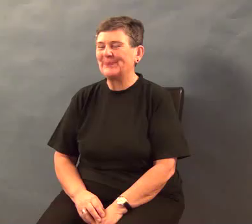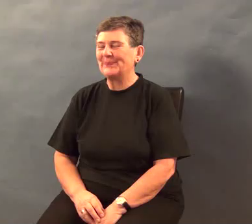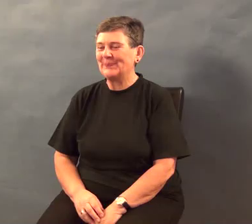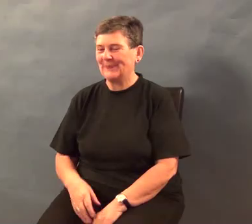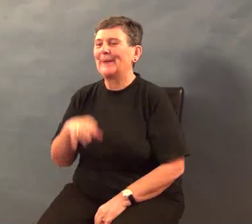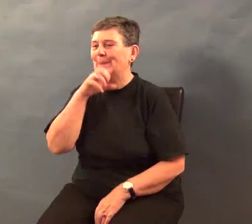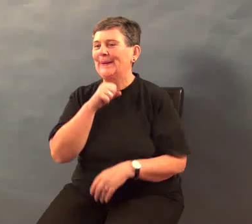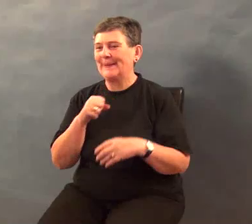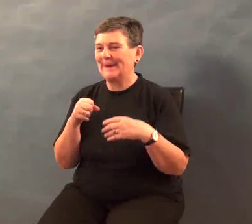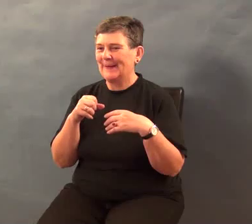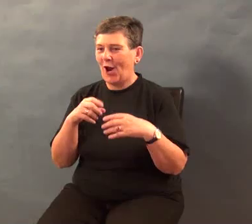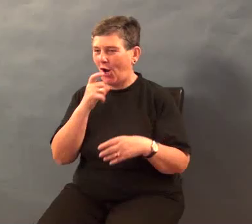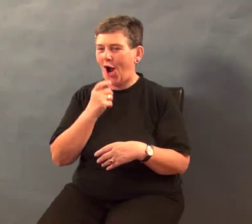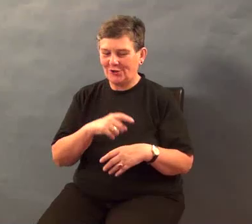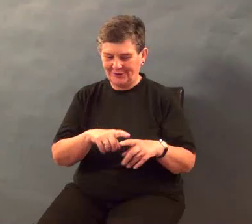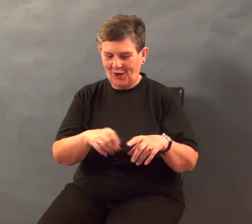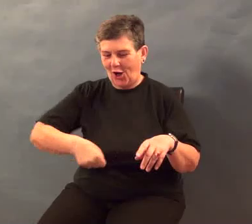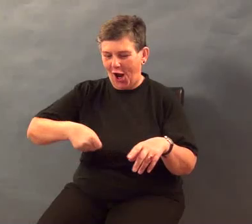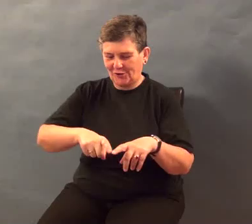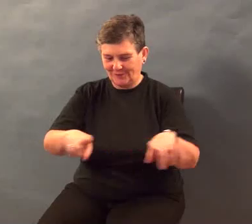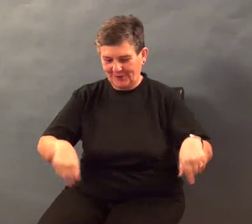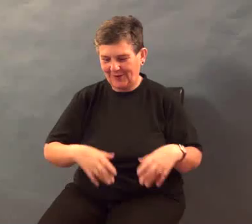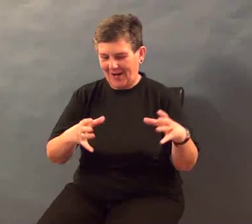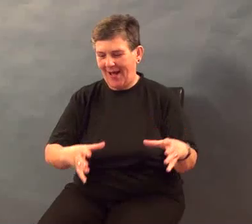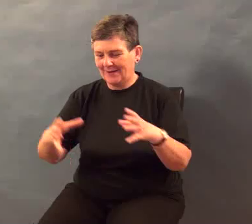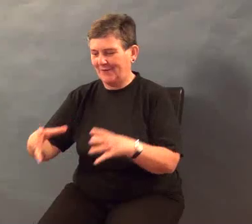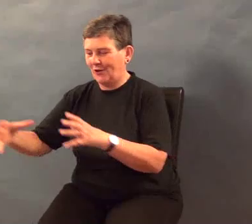Jest pan, a obok niego stoją trzy kosze, jeden przy drugim.